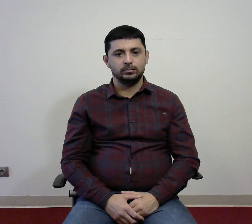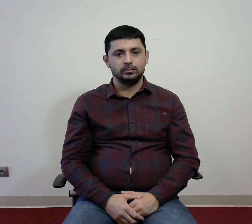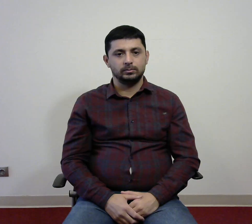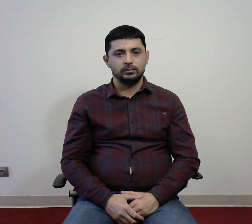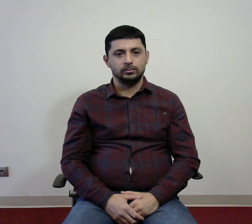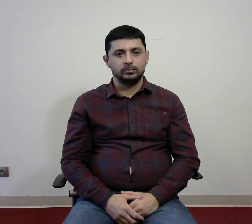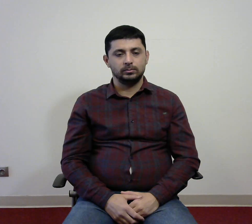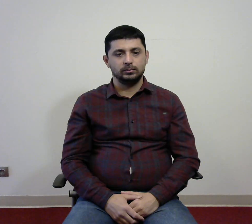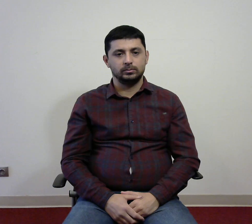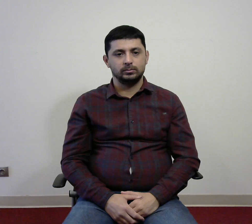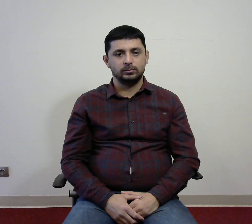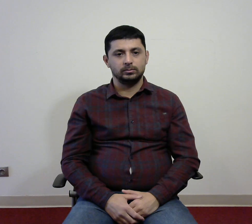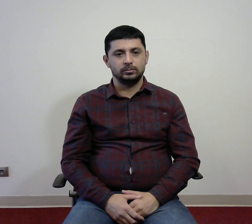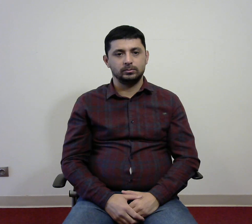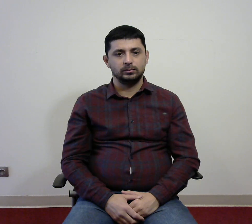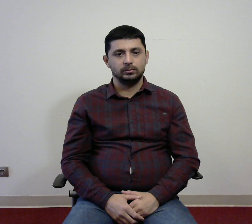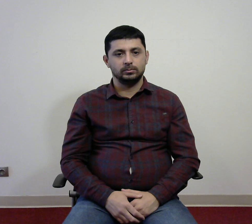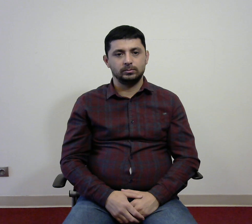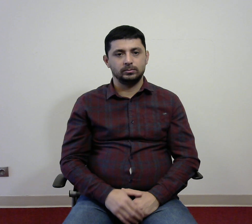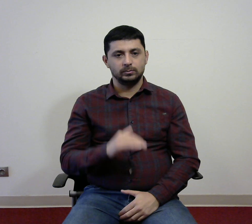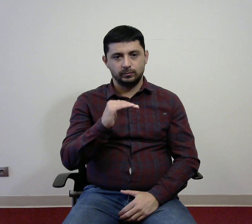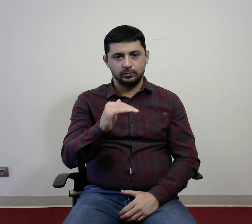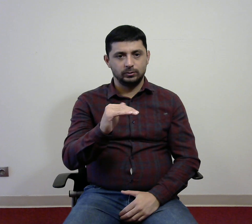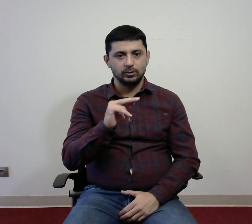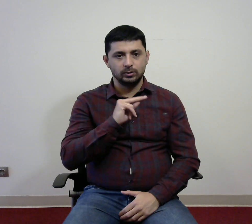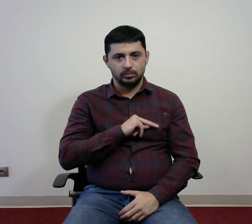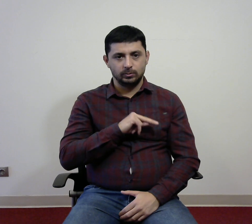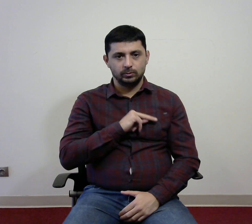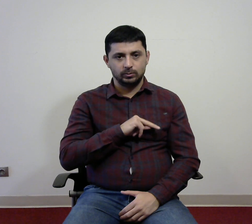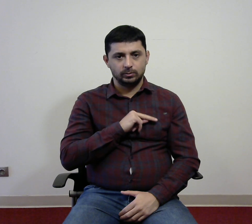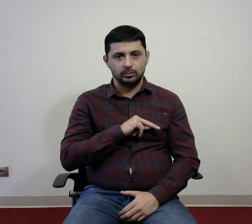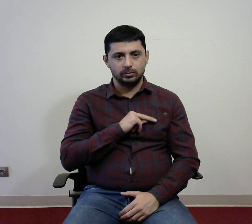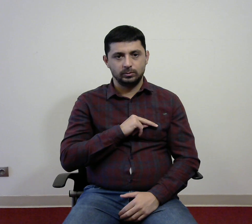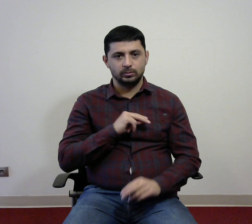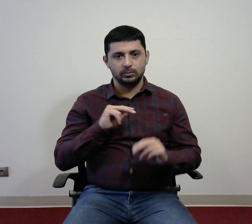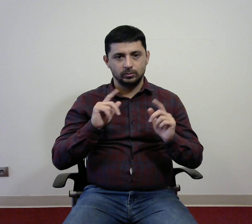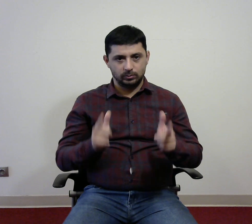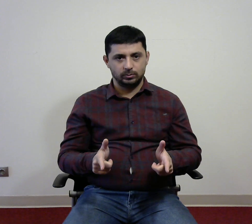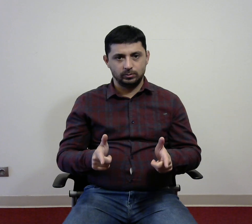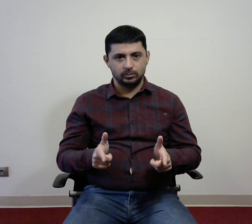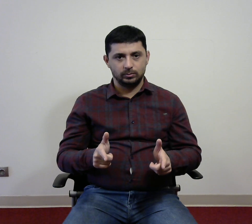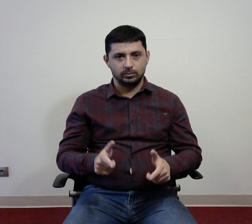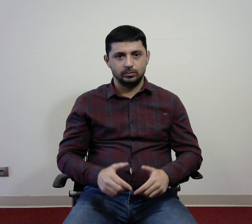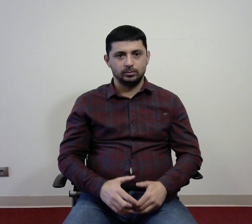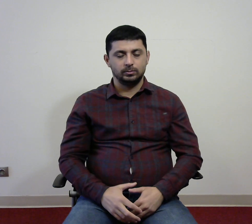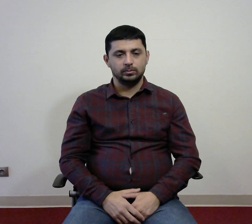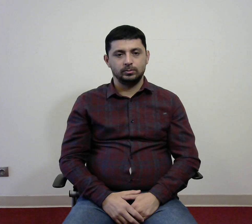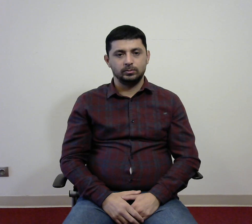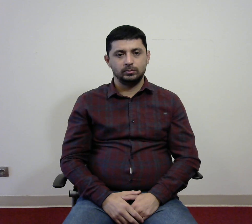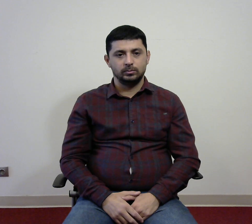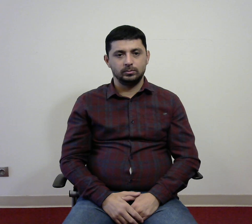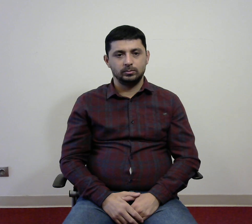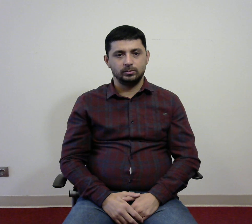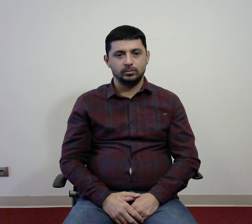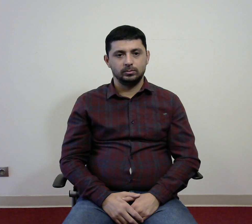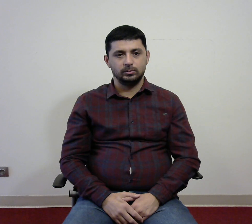Siz işdən razısınız?